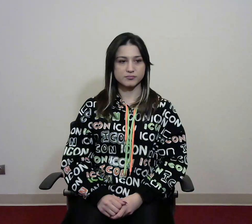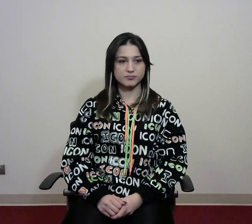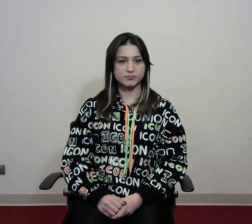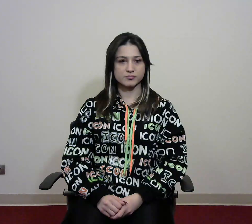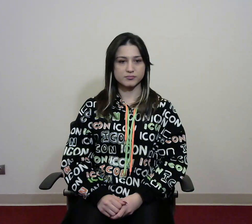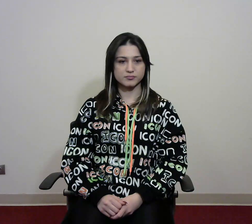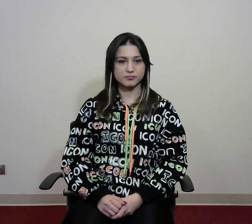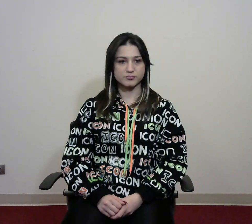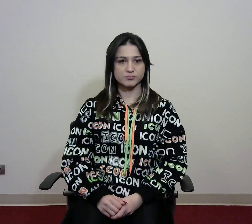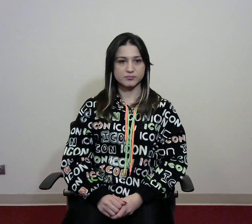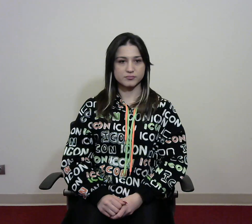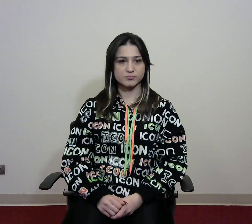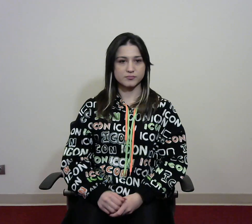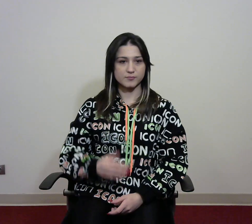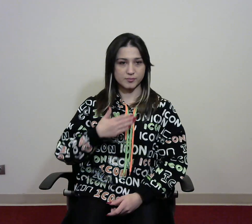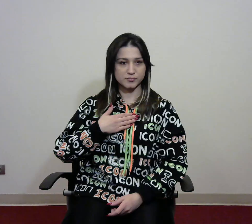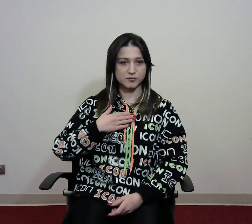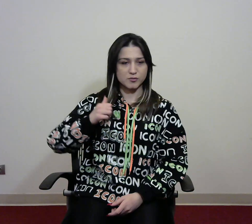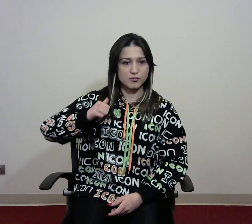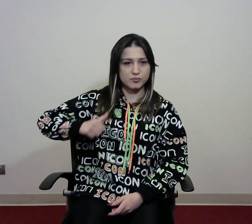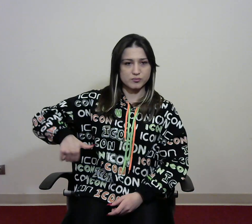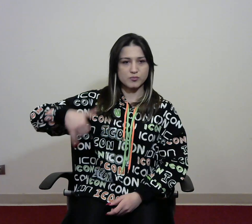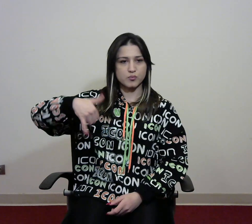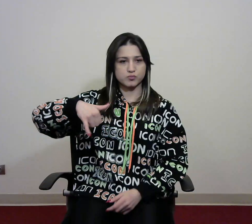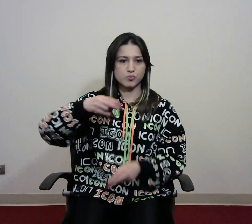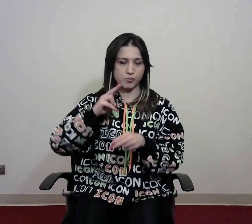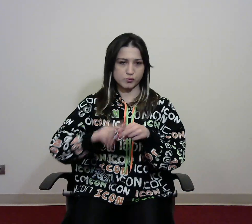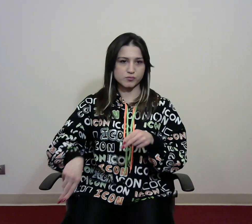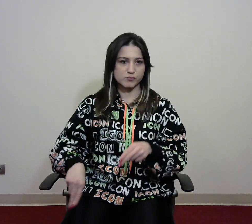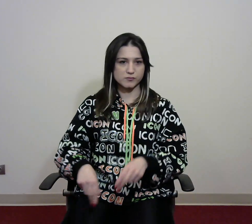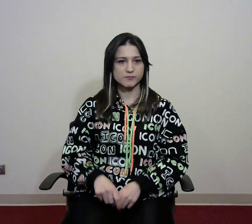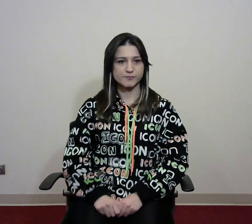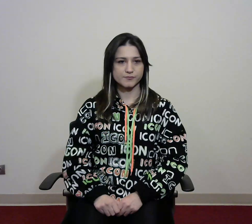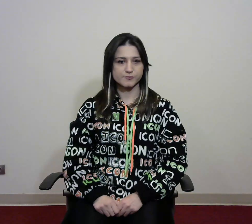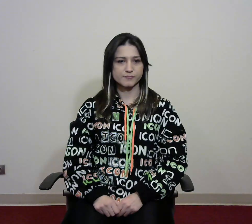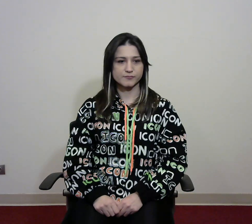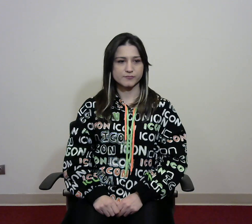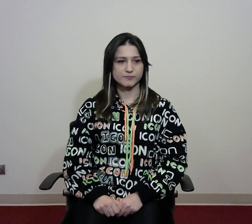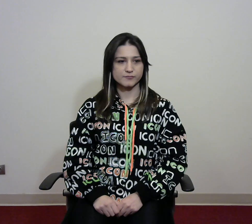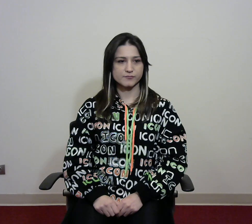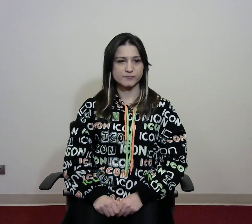Mən çantamı itirmişəm